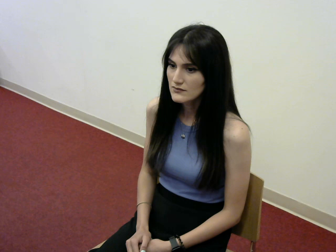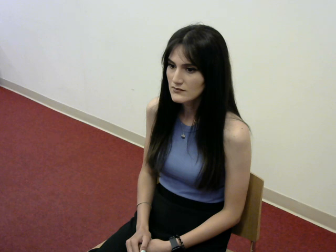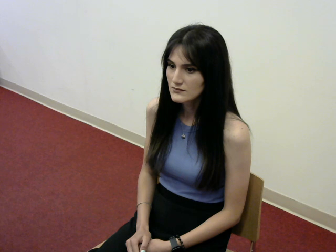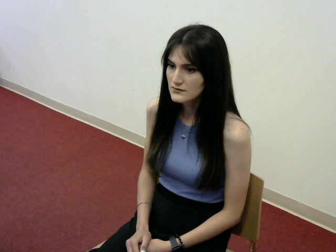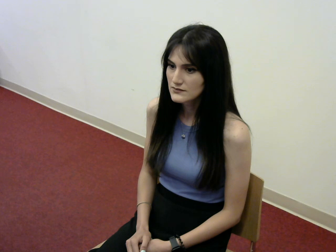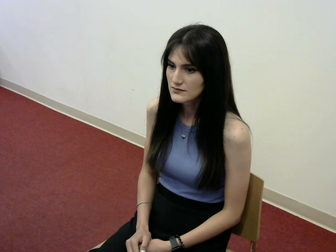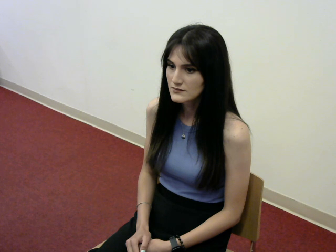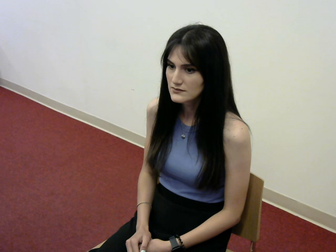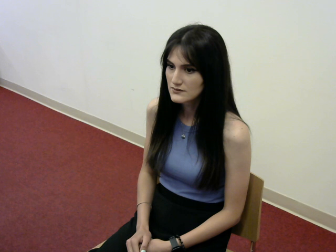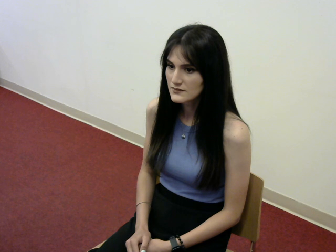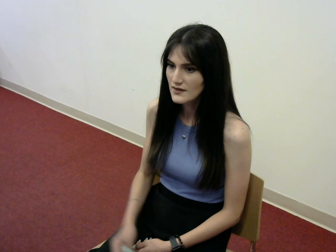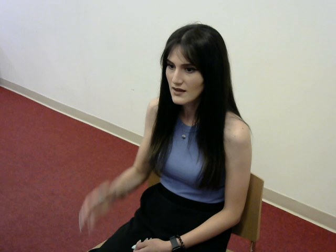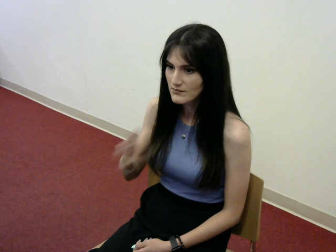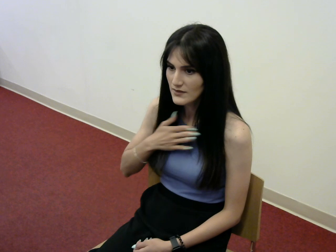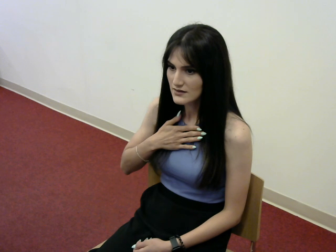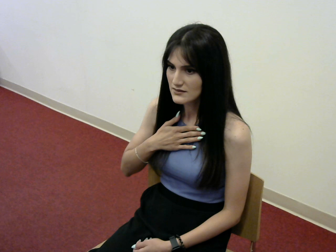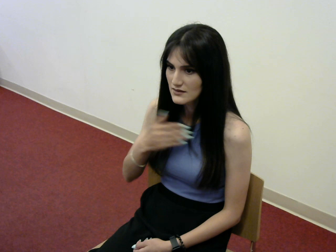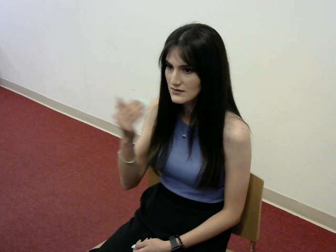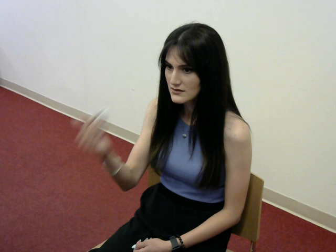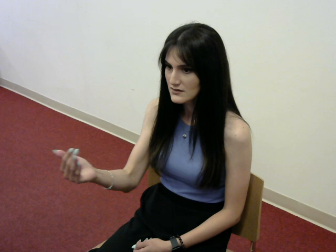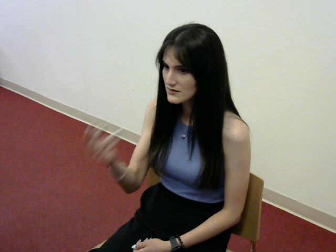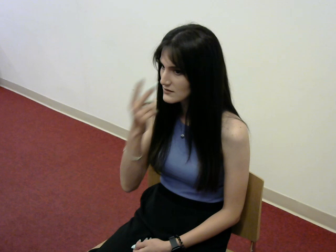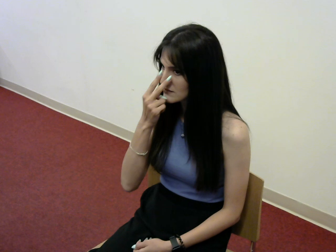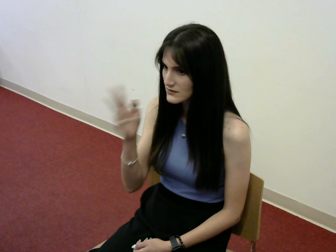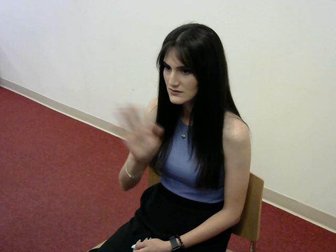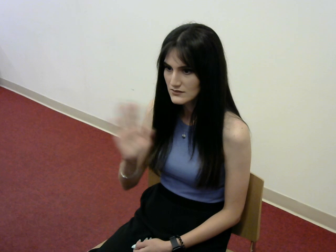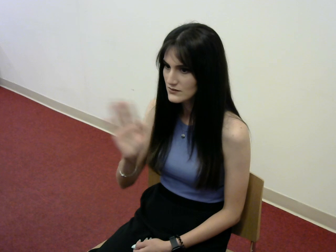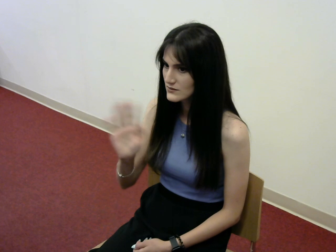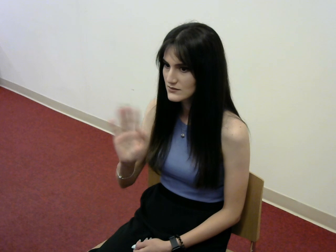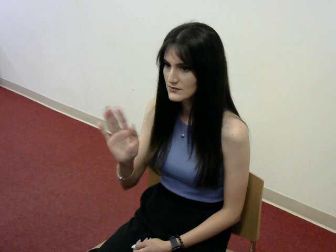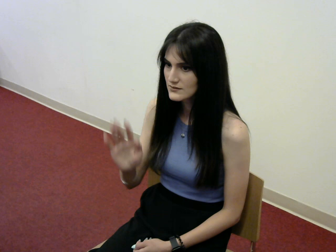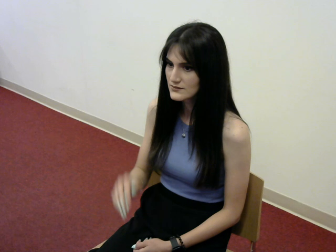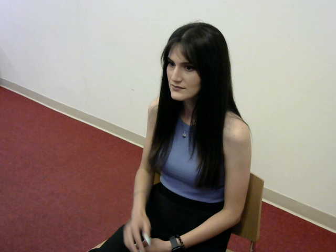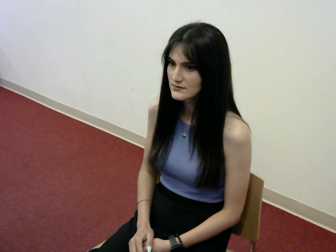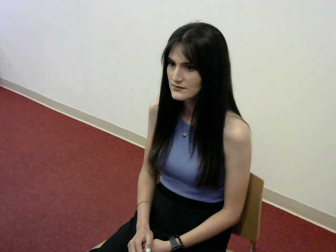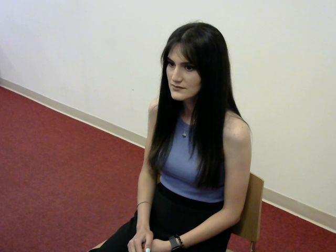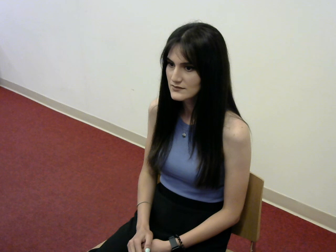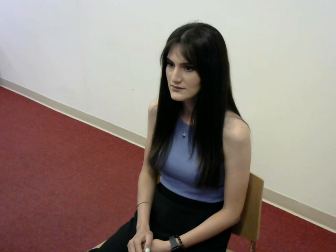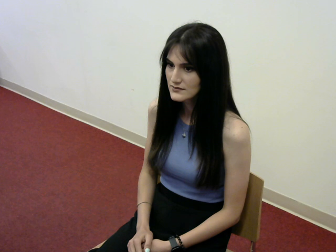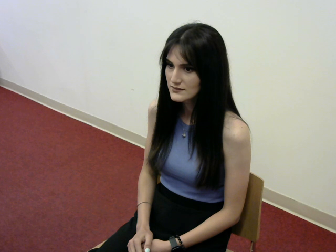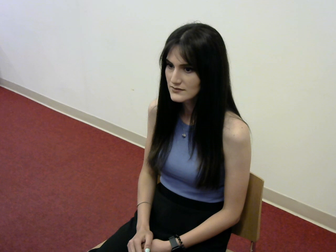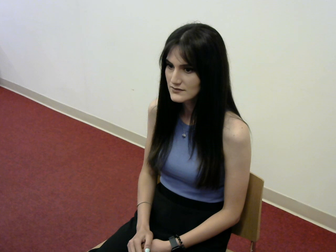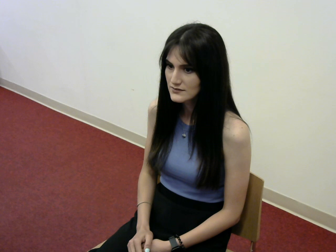Mən sizi görmürəm